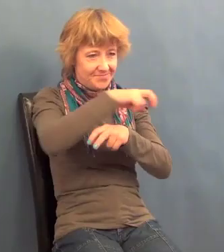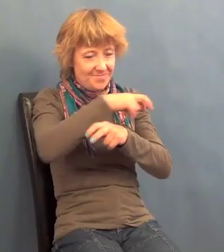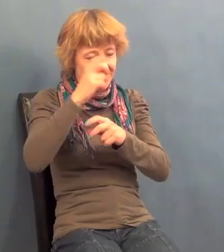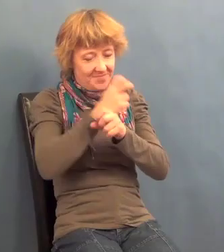Zastanawia się.